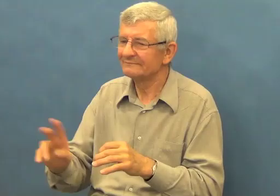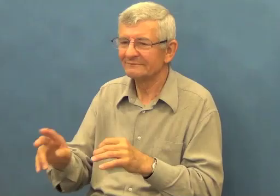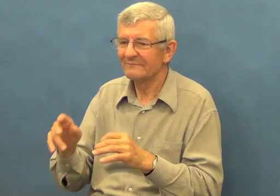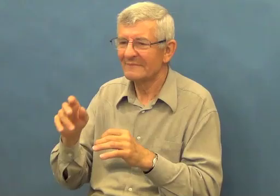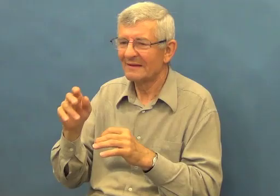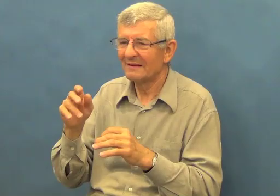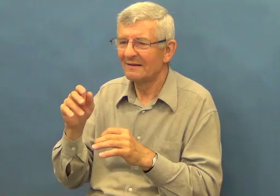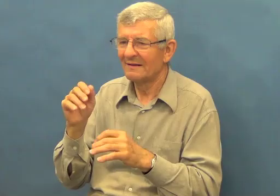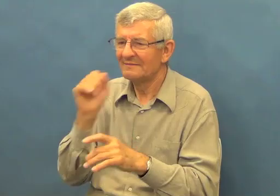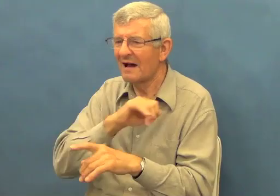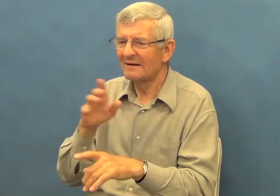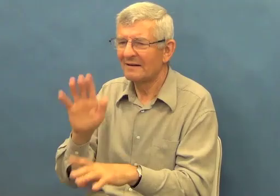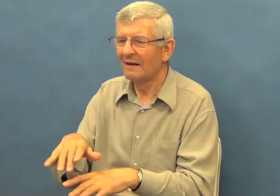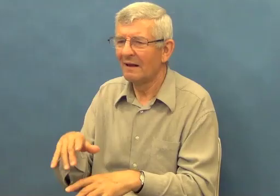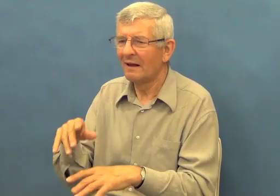Została tylko stara.